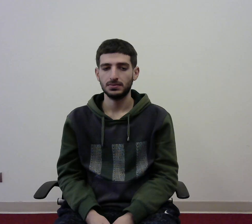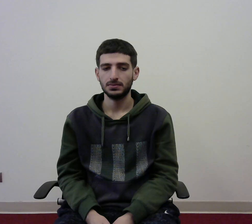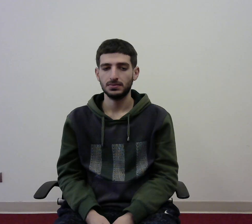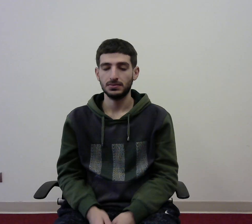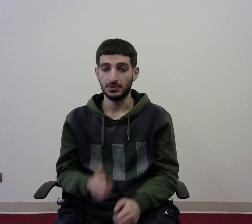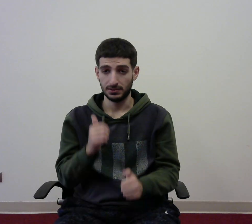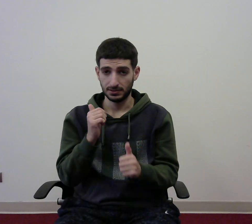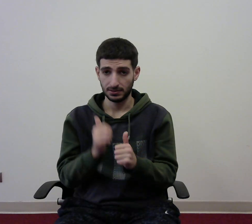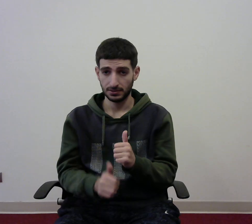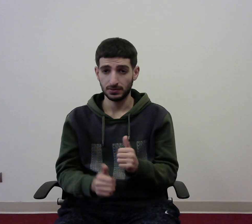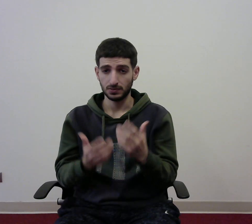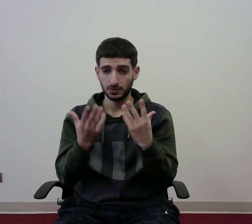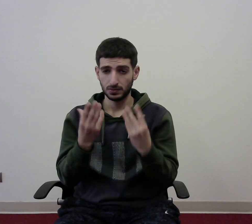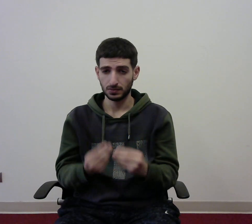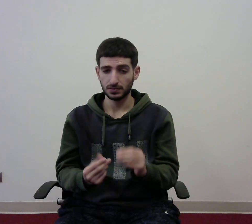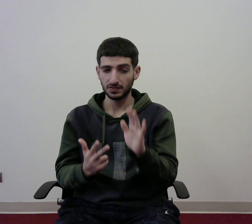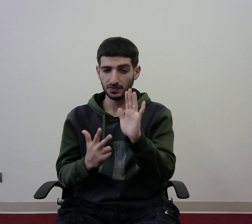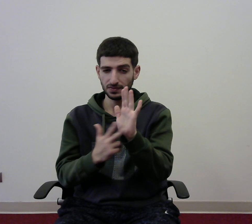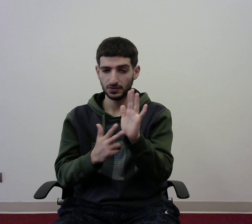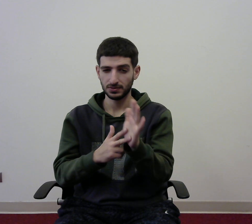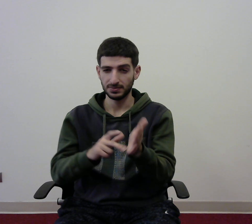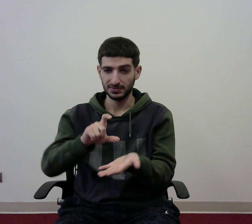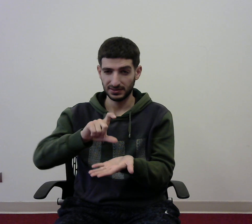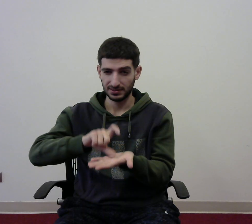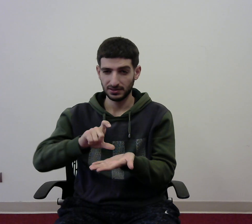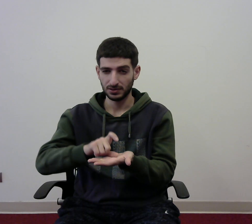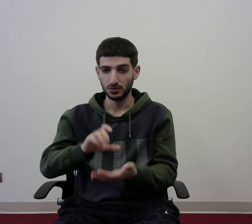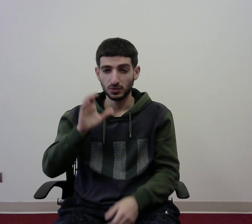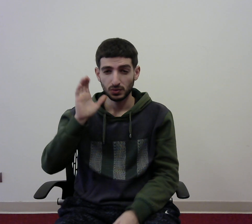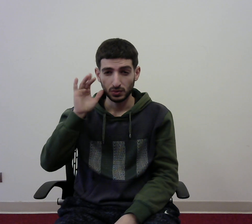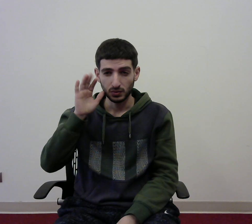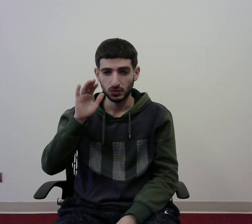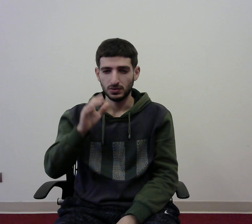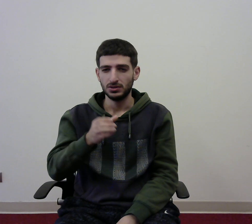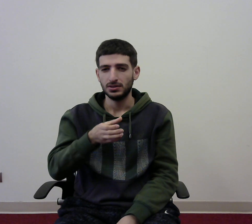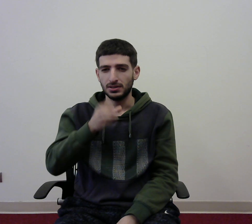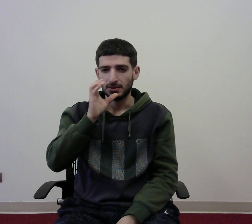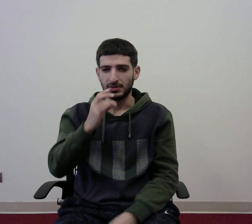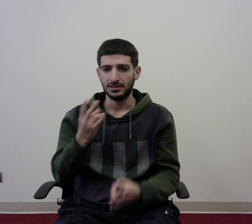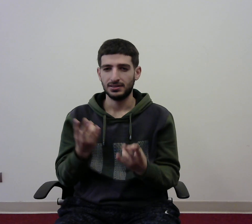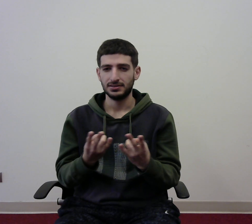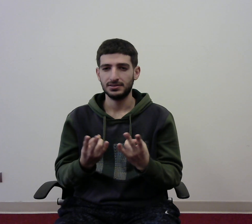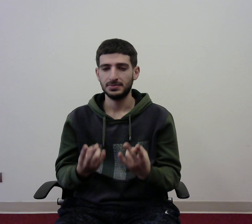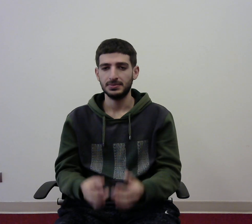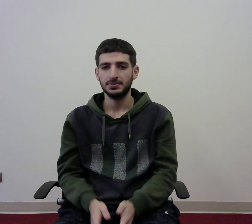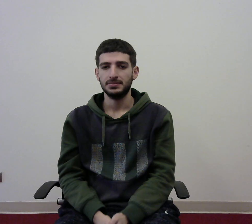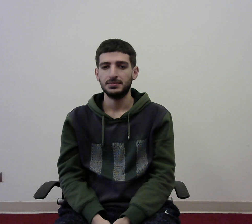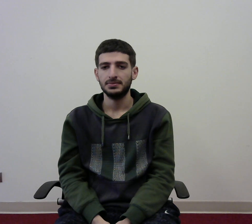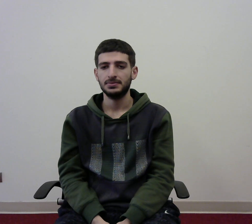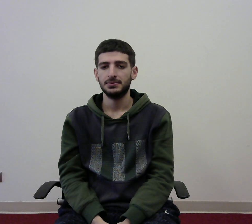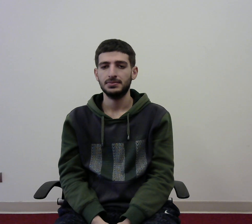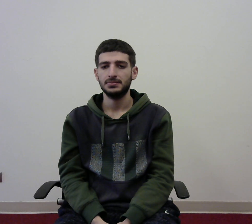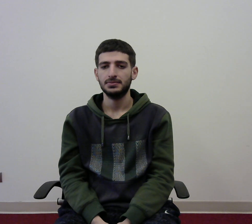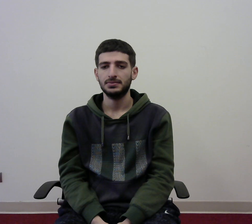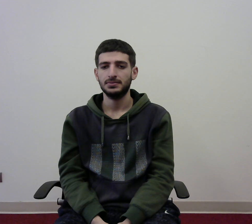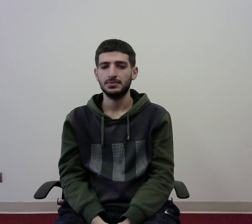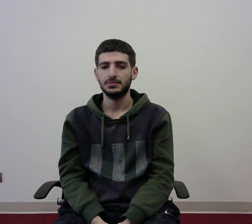Hər gün 8 stəkan su içmək lazımdır